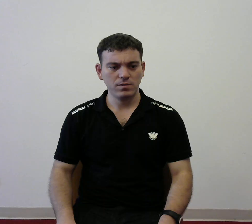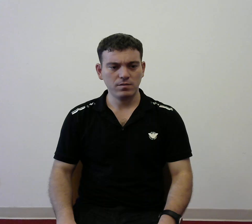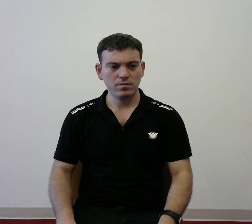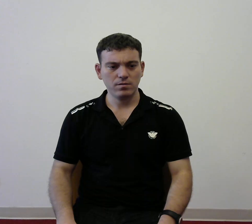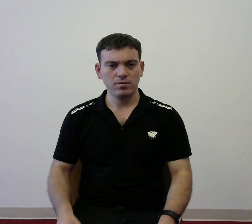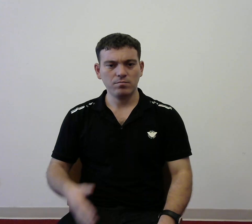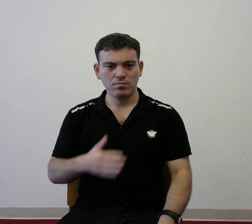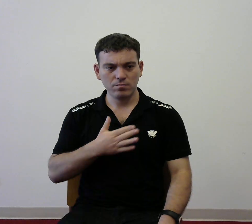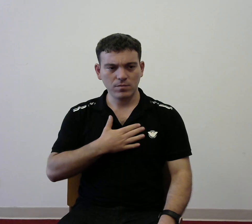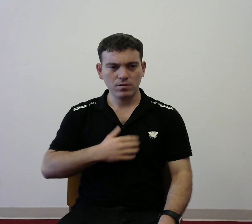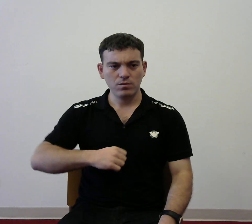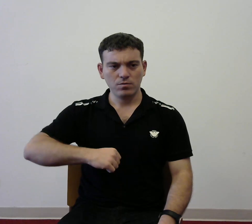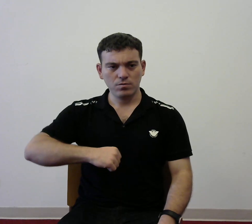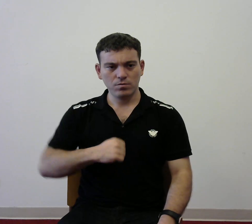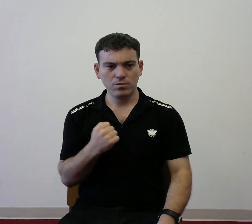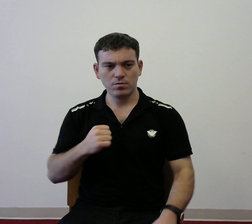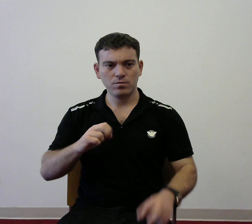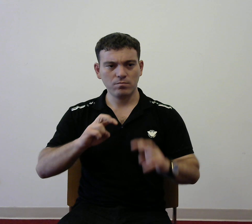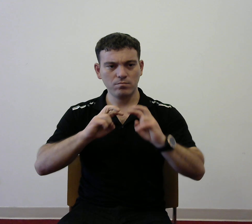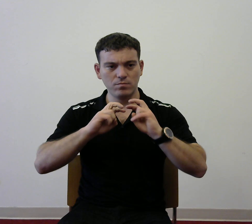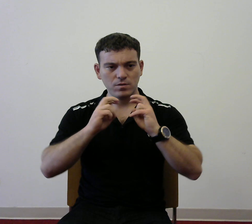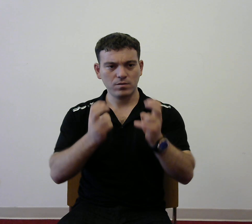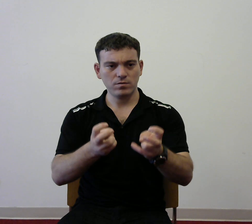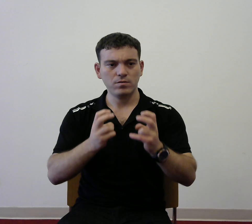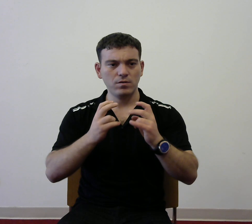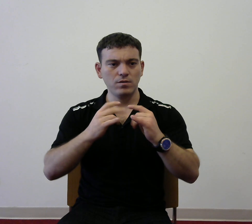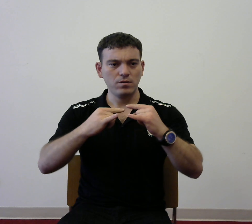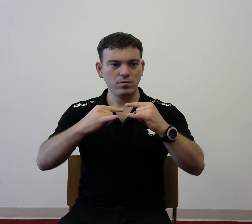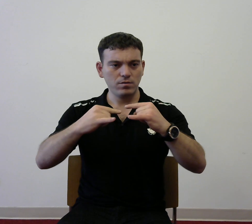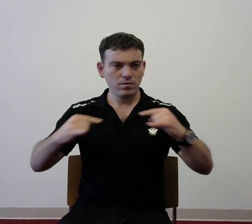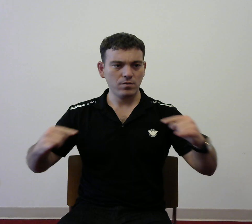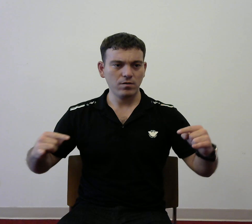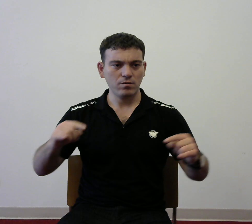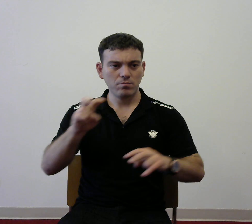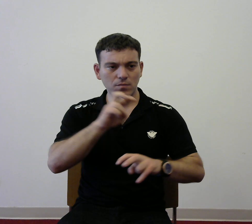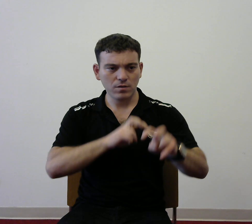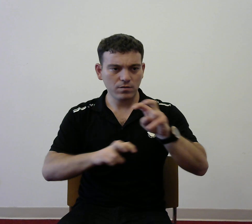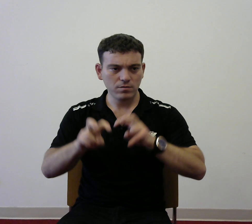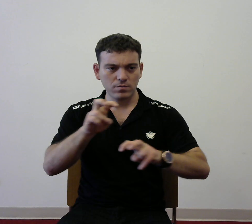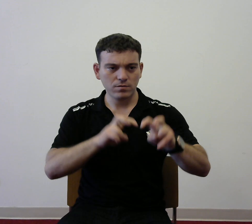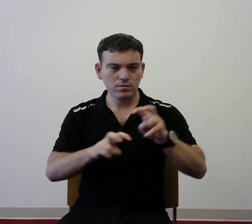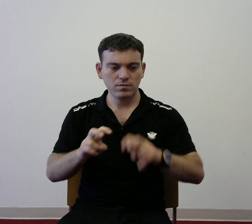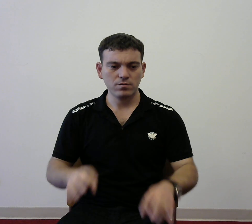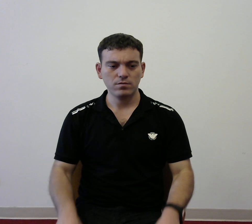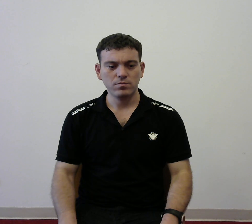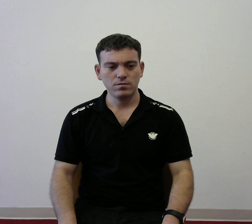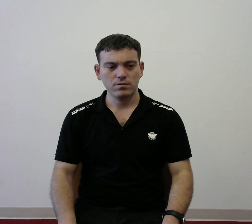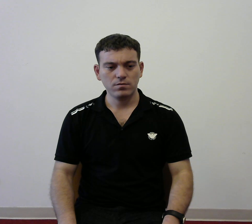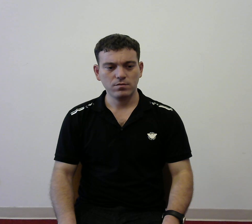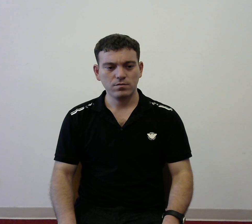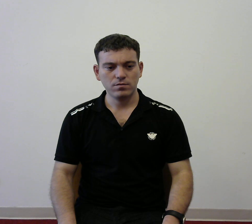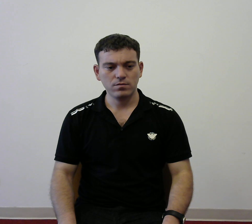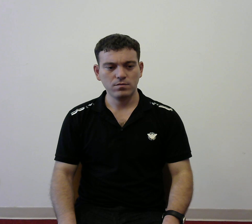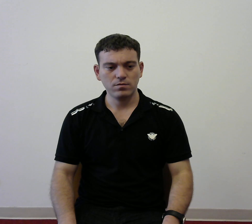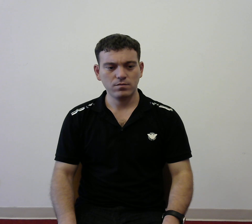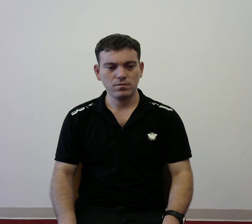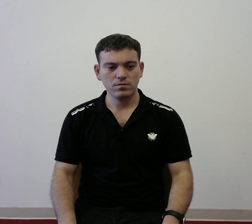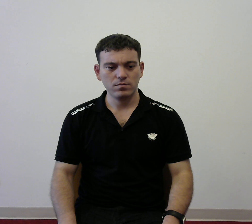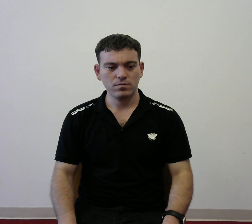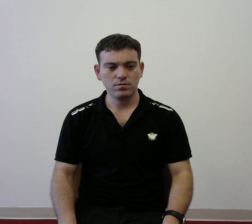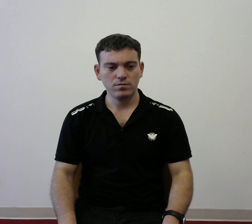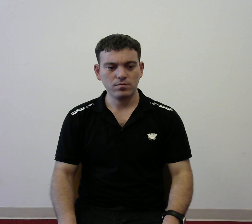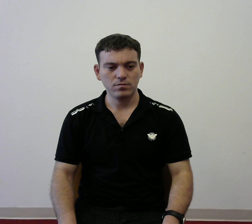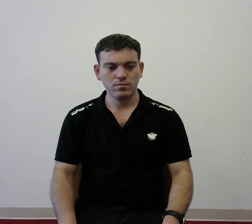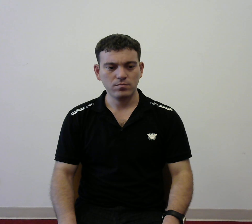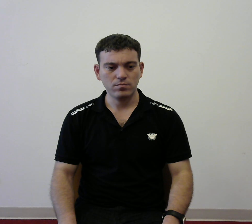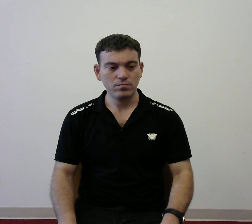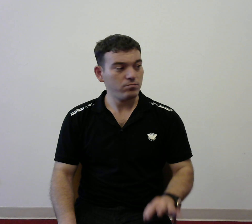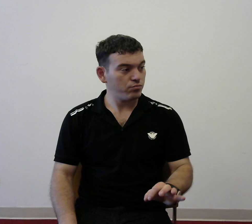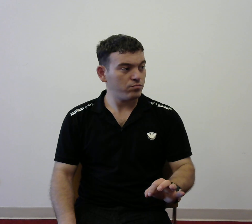Mən dostlarımın olduğu masanı axtarıram